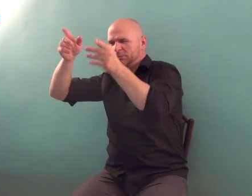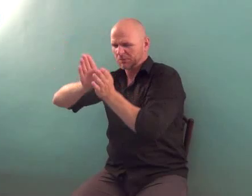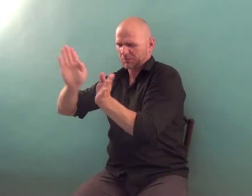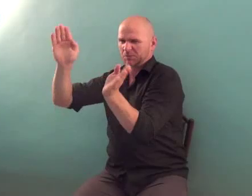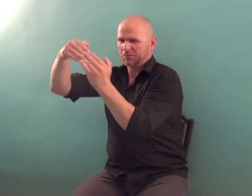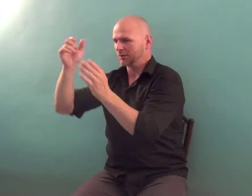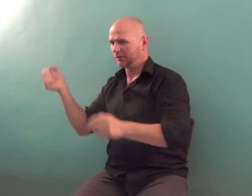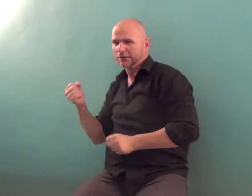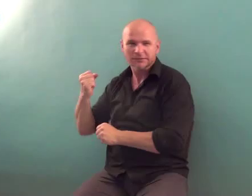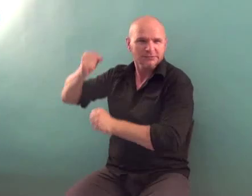Jeden z nich bierze zamach.